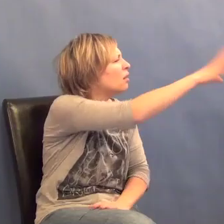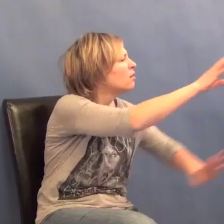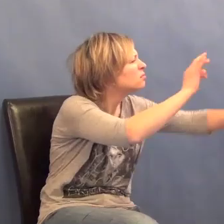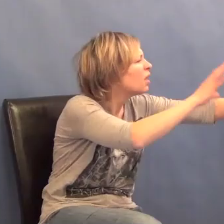Tak.